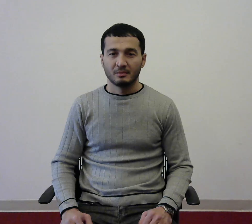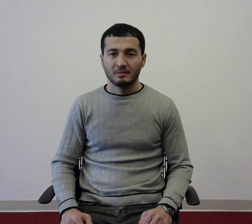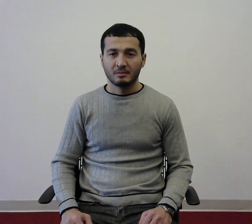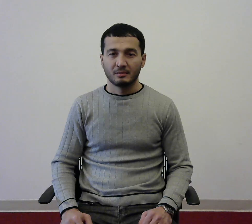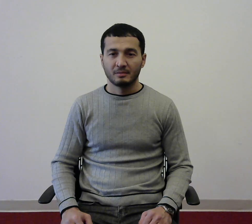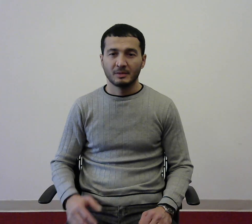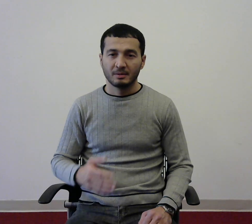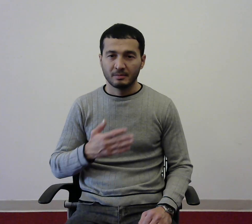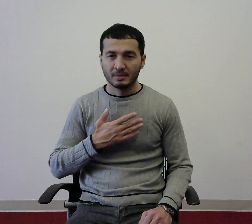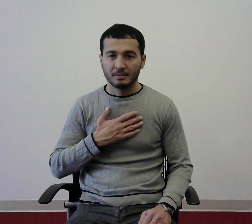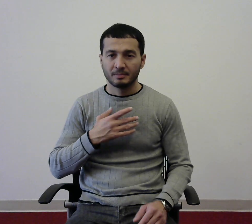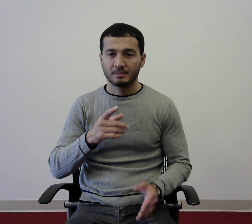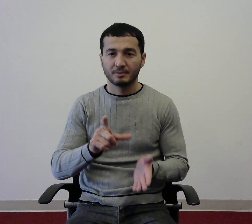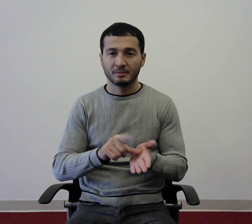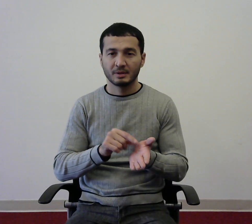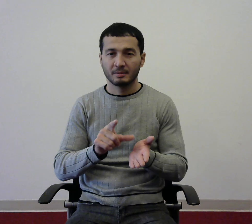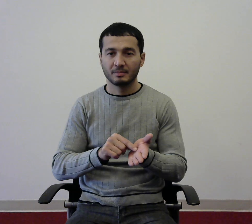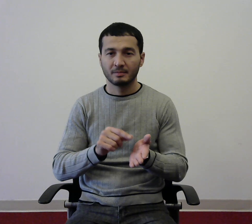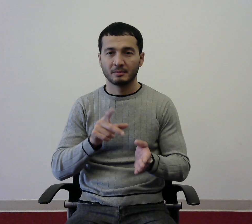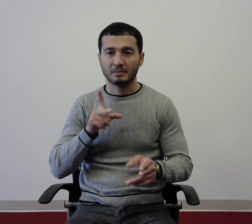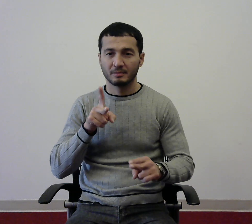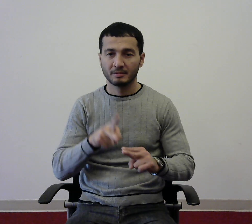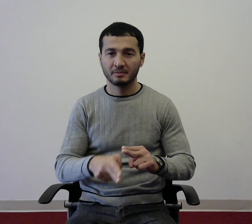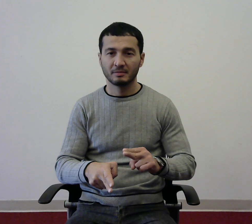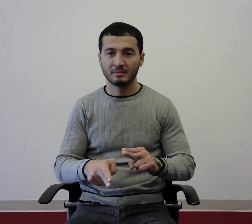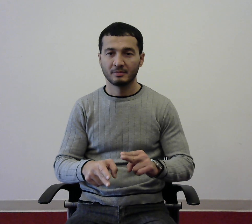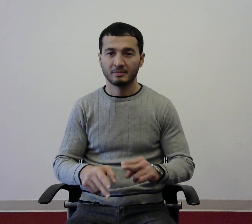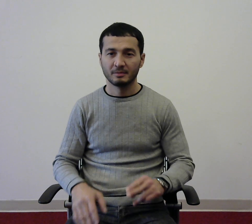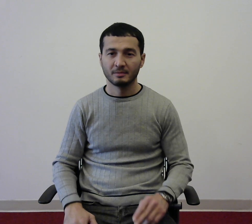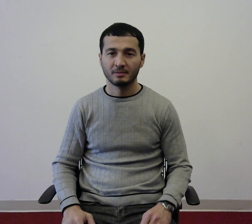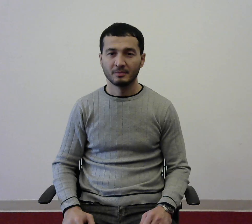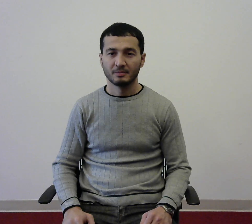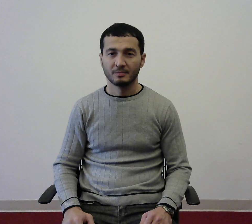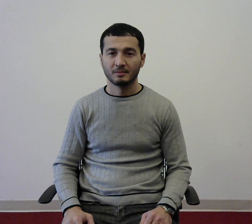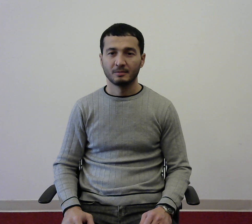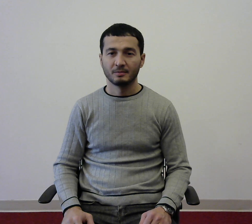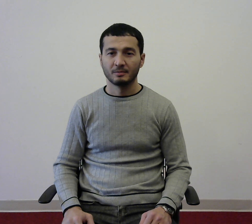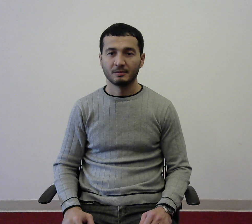Mənim pensiyamı kəsiblər